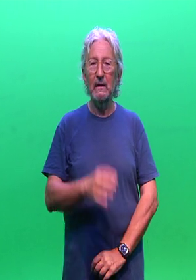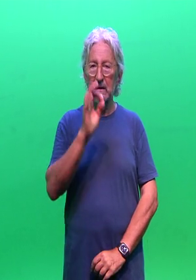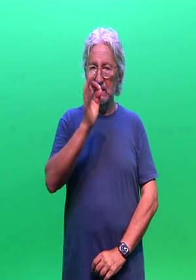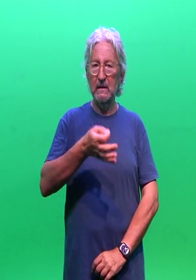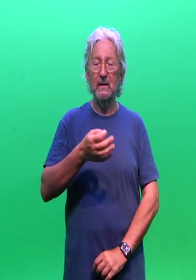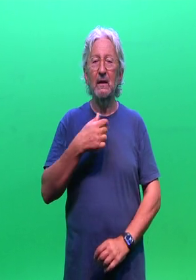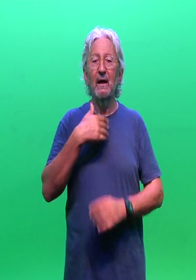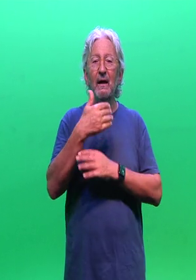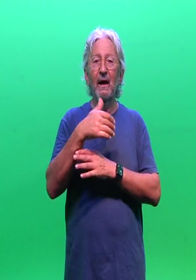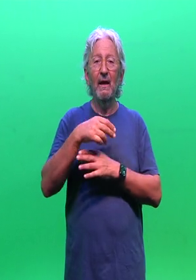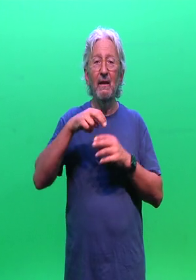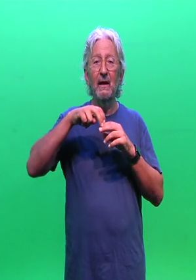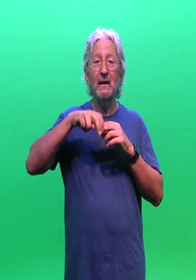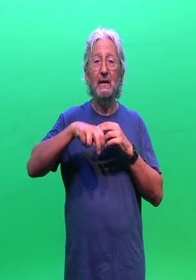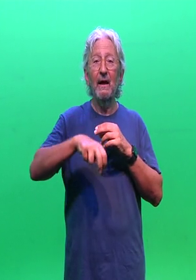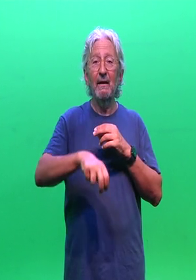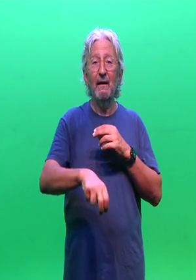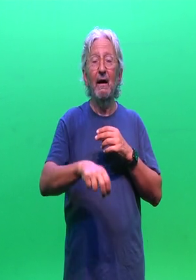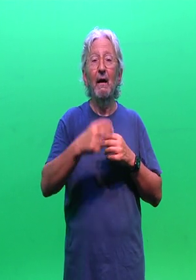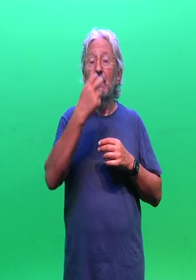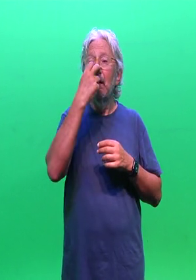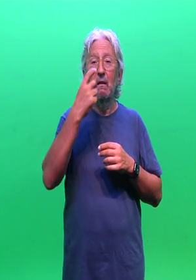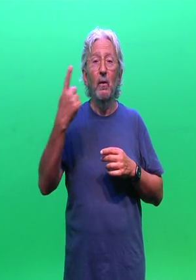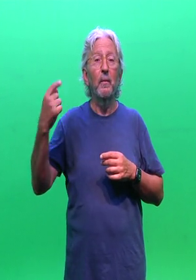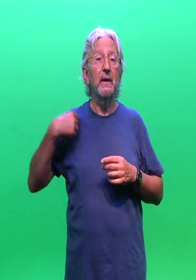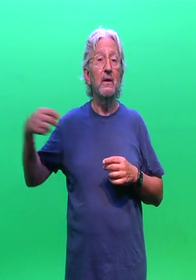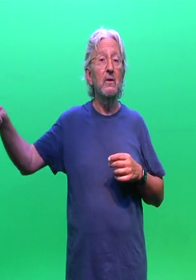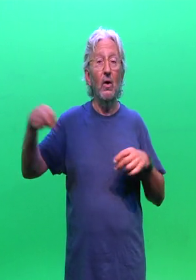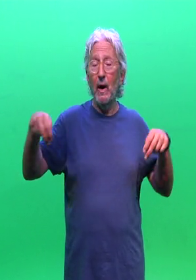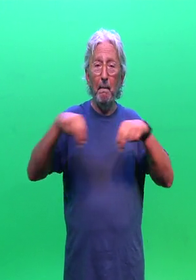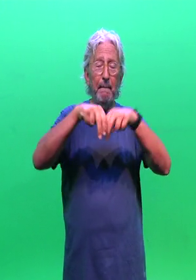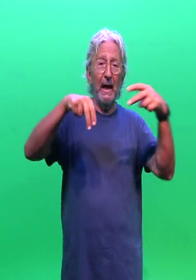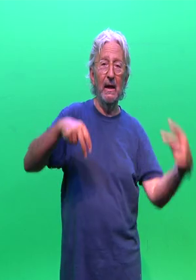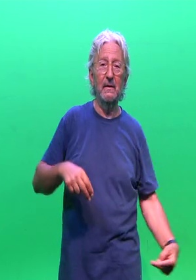Sí, era al carrer, hi havia unes escales i no vaig veure que venia una persona per la meva dreta i vaig caure.